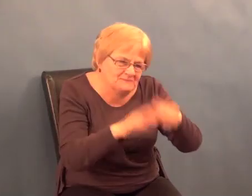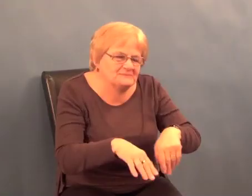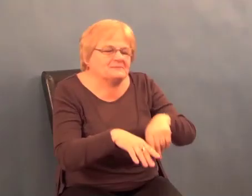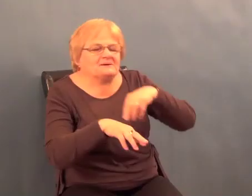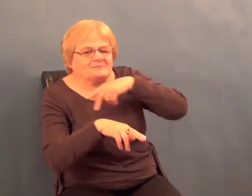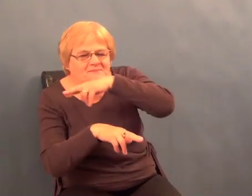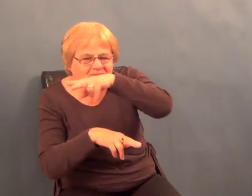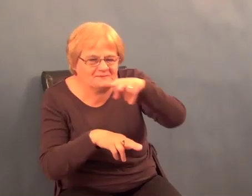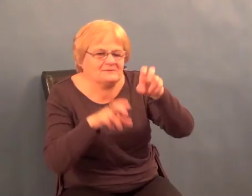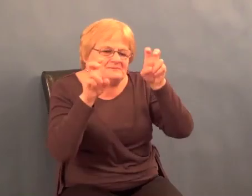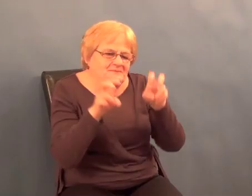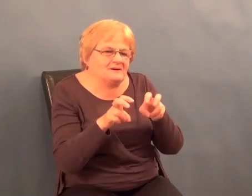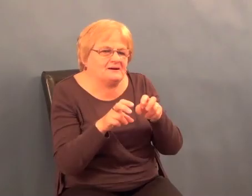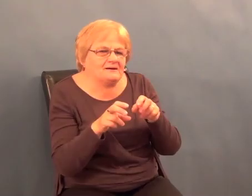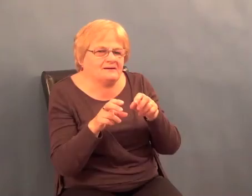Idzie dookoła i siada.